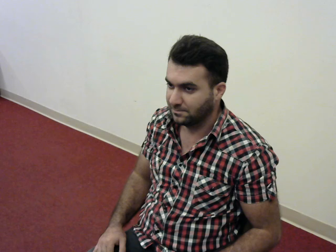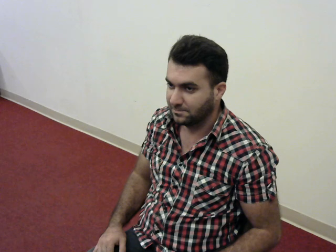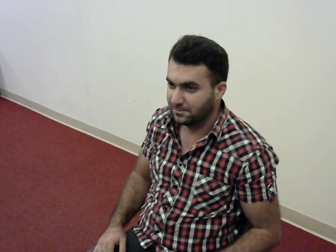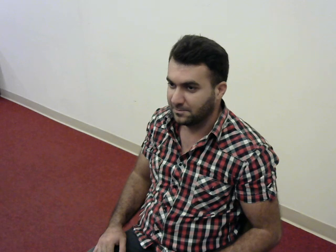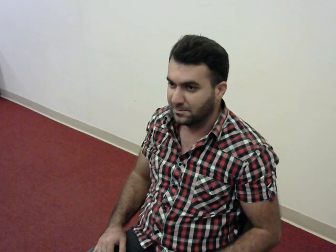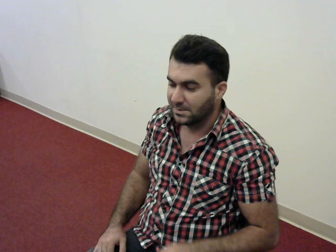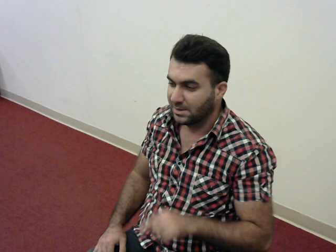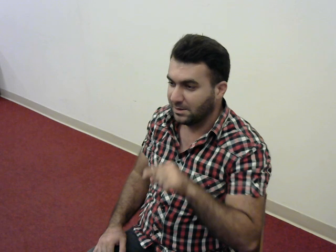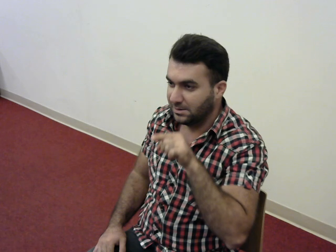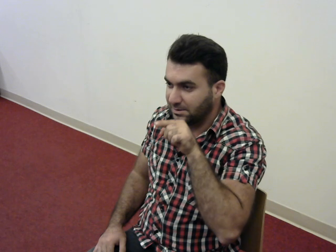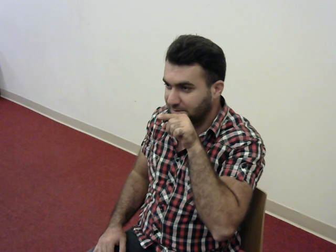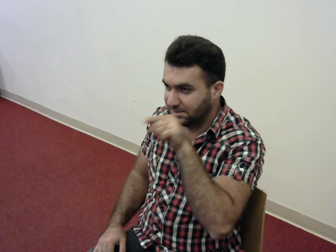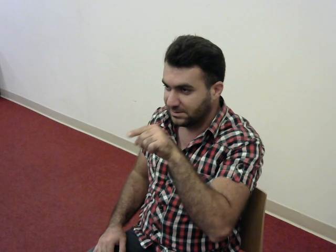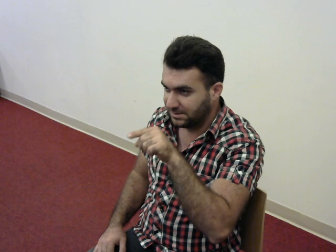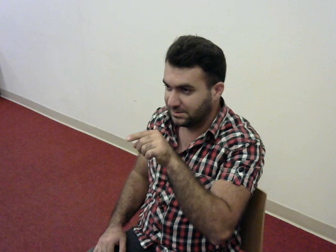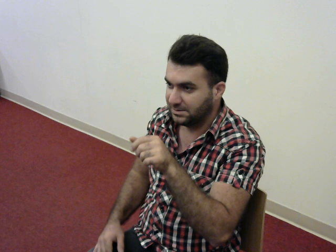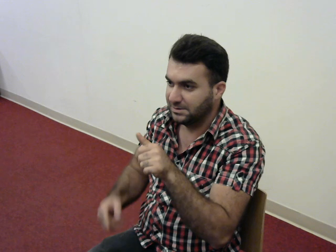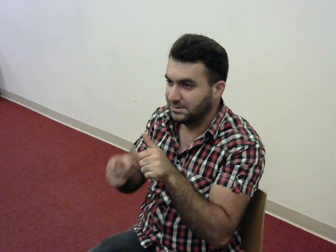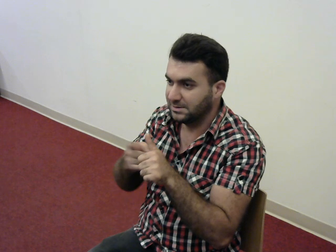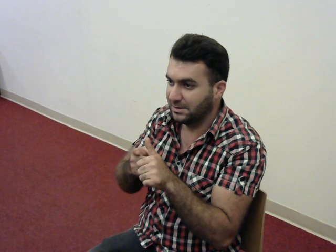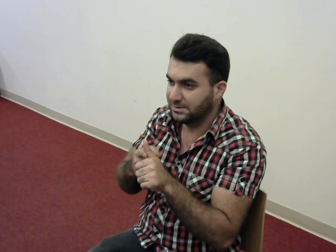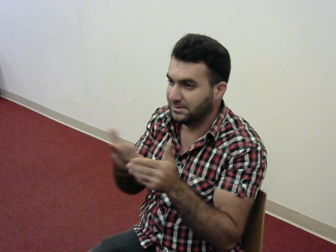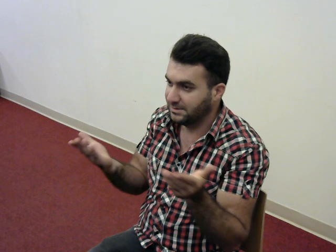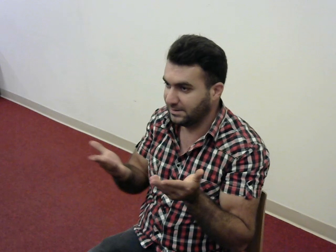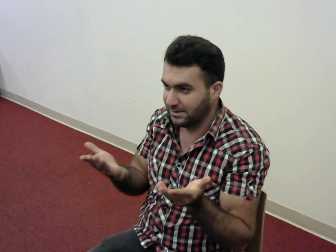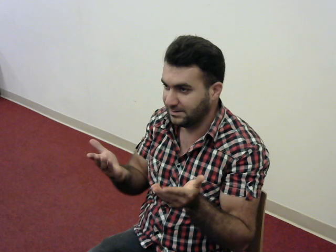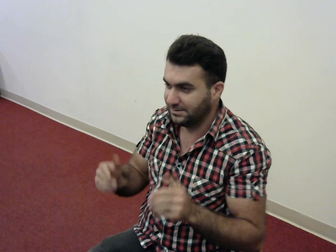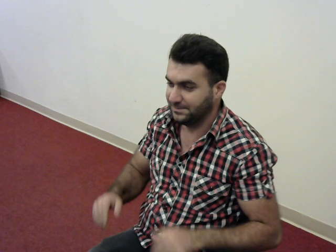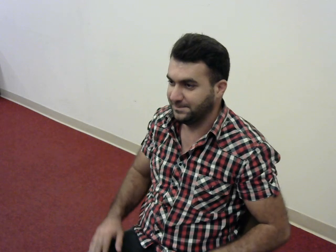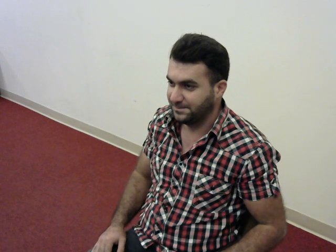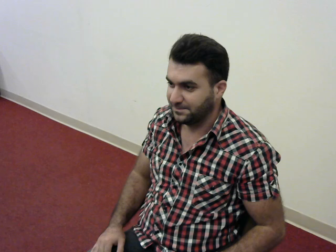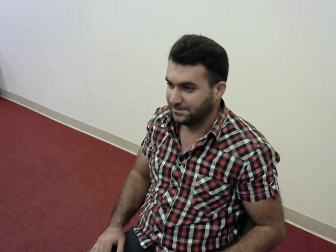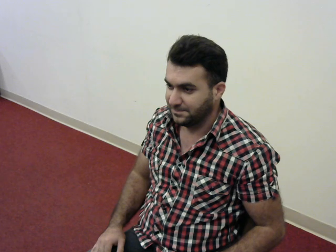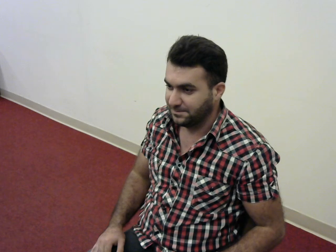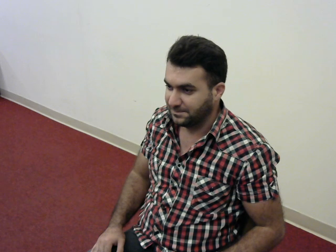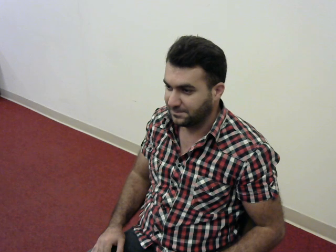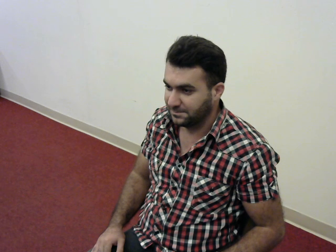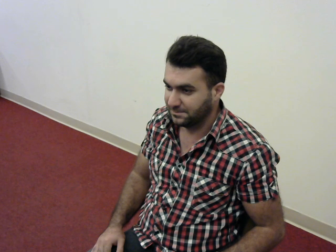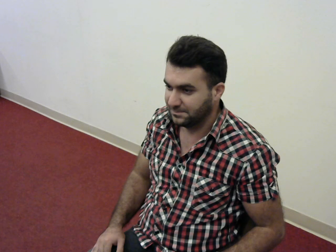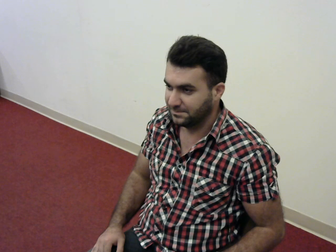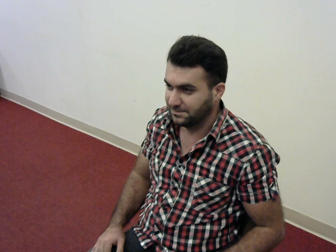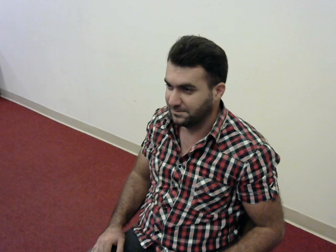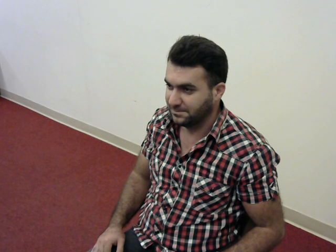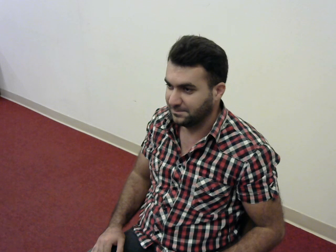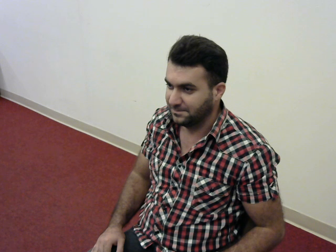Sizin adınız nədir?